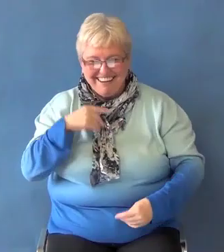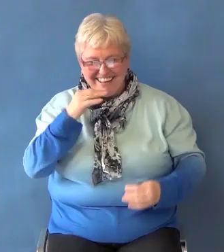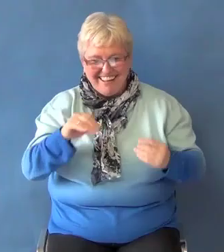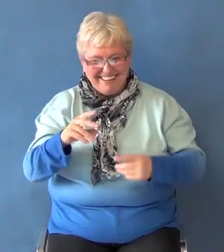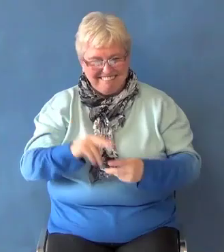Byłoby lepiej.